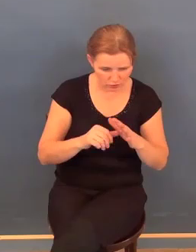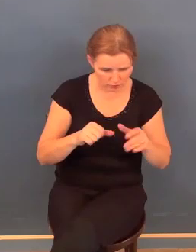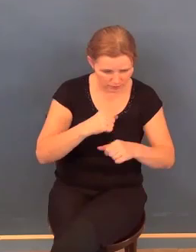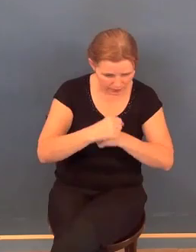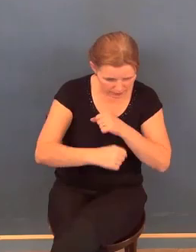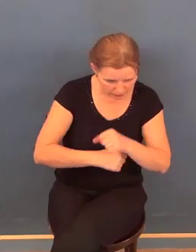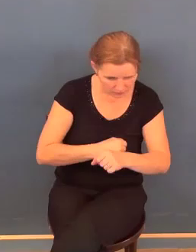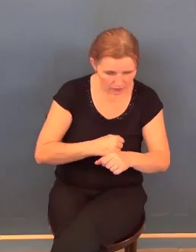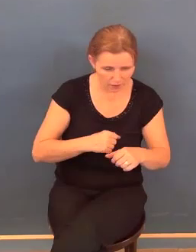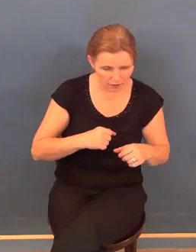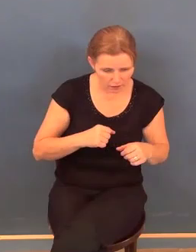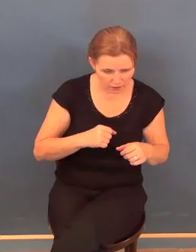Od dziesiątej do szóstej pracuję.